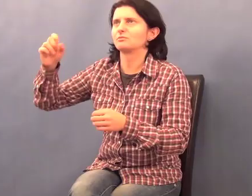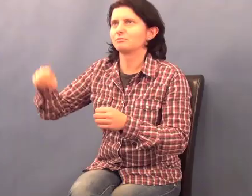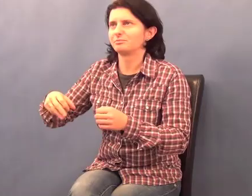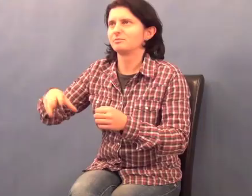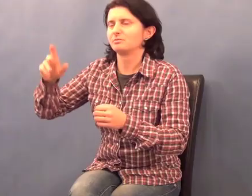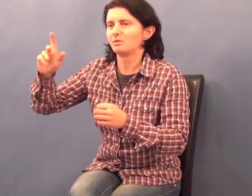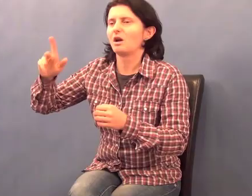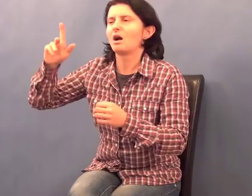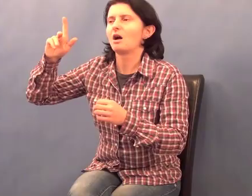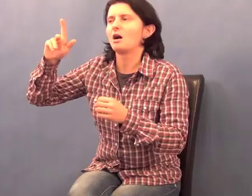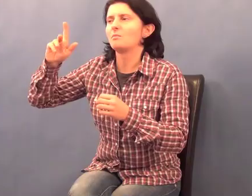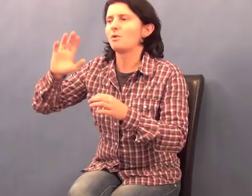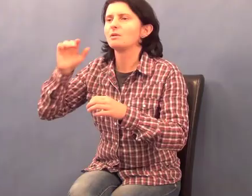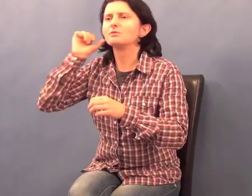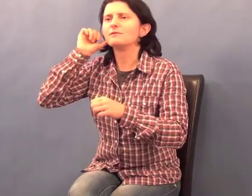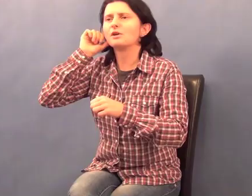Potem dziewczyna na rowerze.